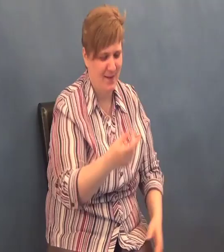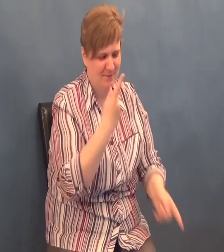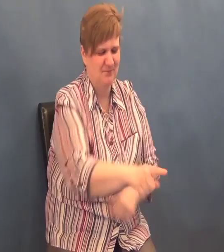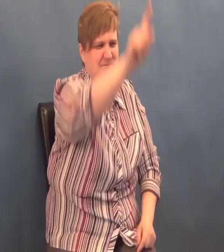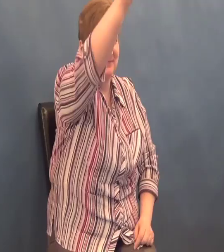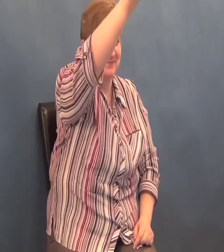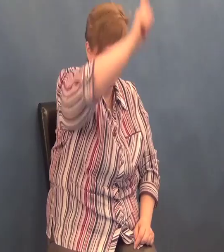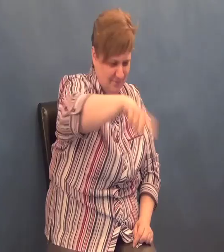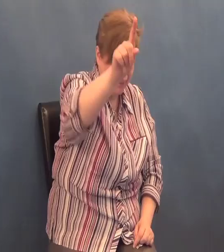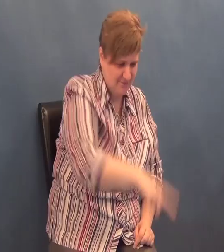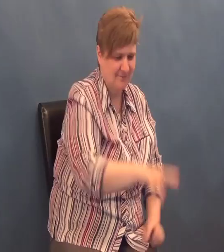Nie udało się, więc odpada.